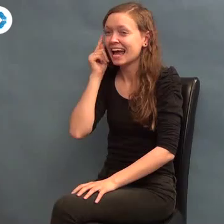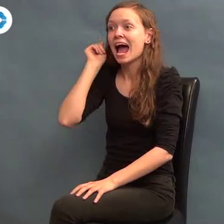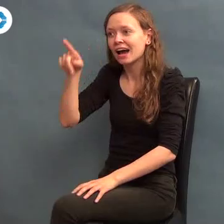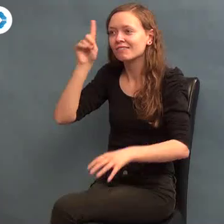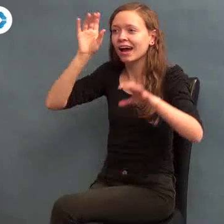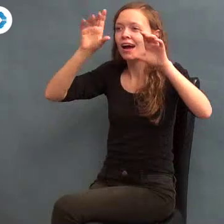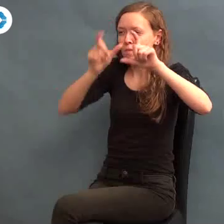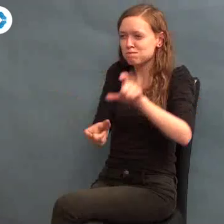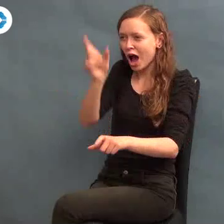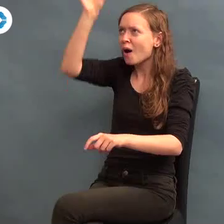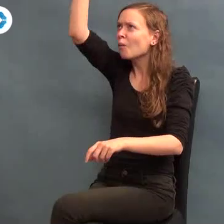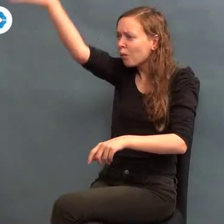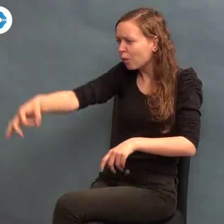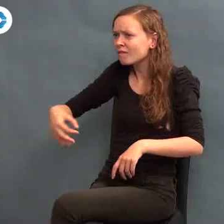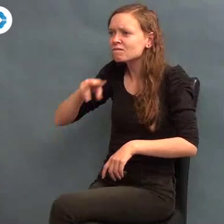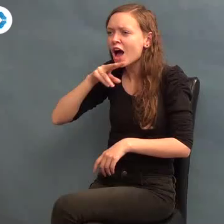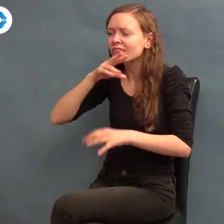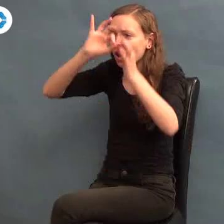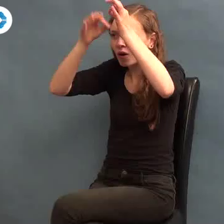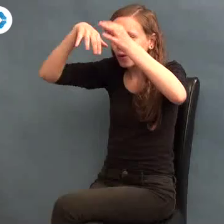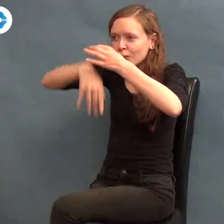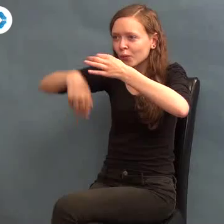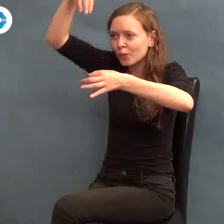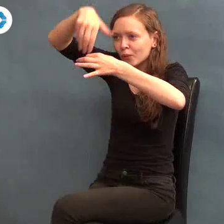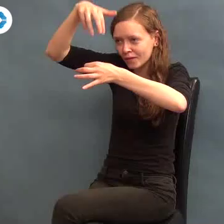Na wieżowcu była rura do spuszczania wody, rynna.